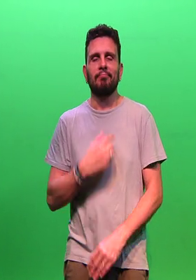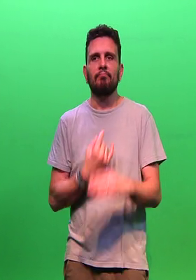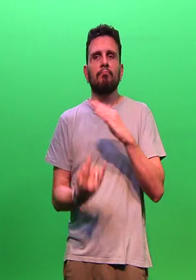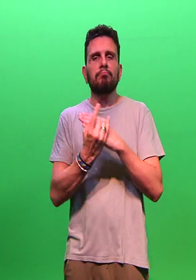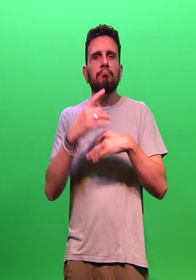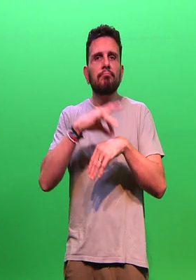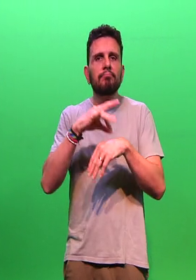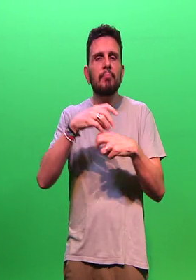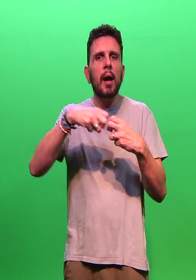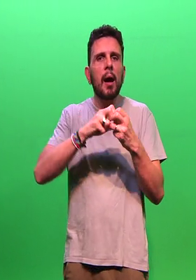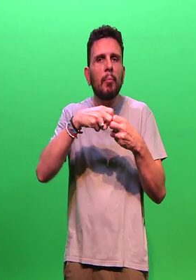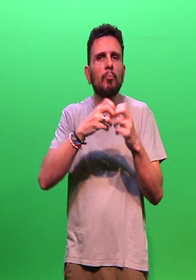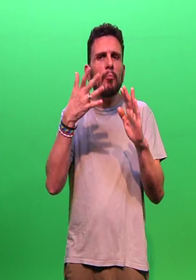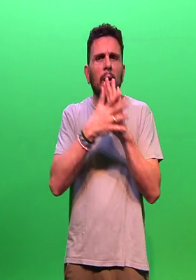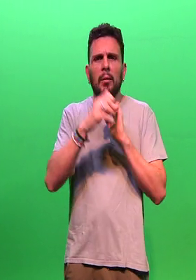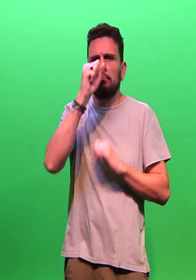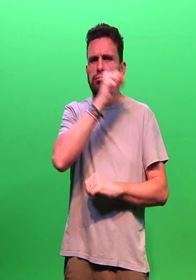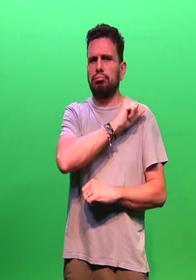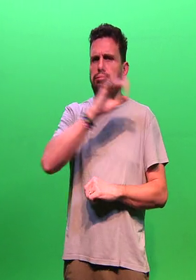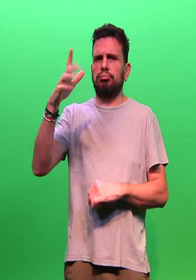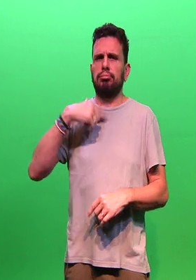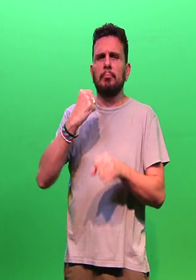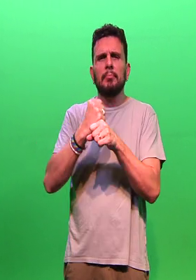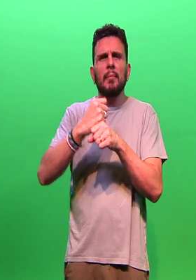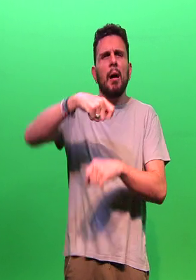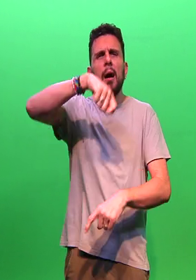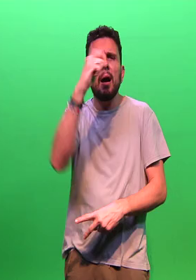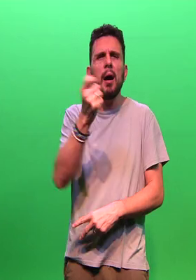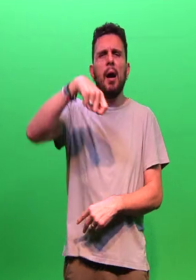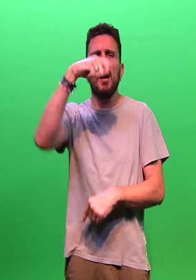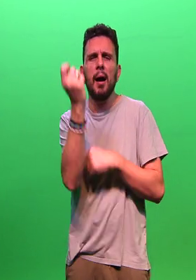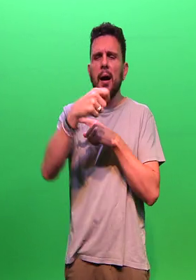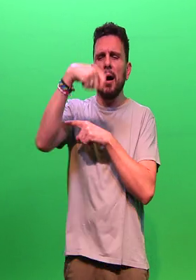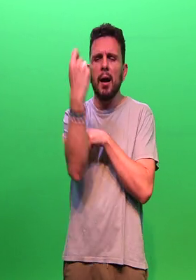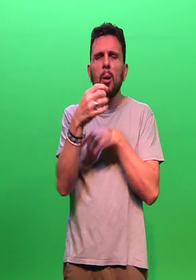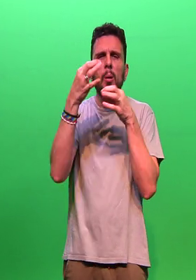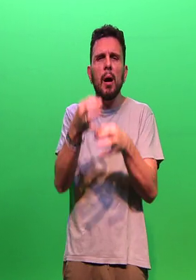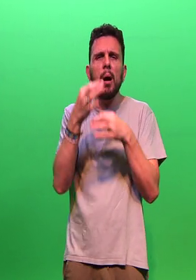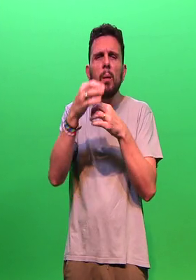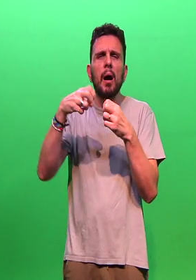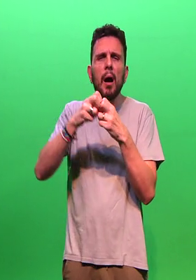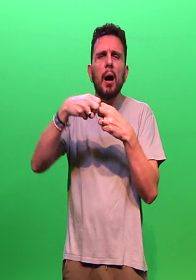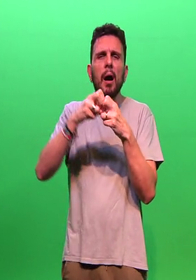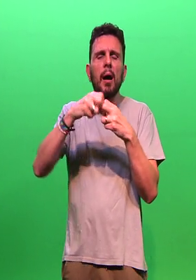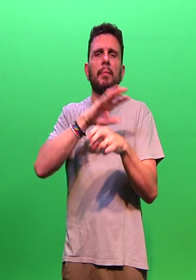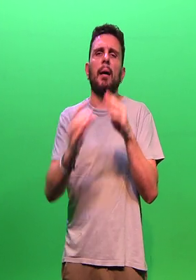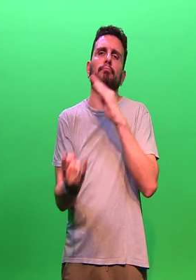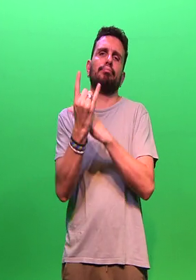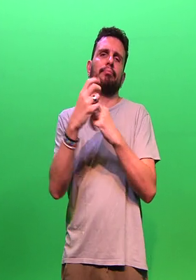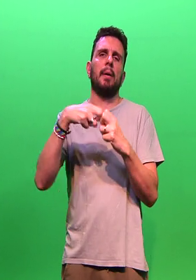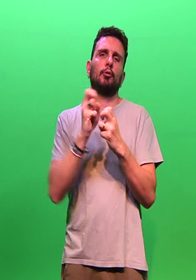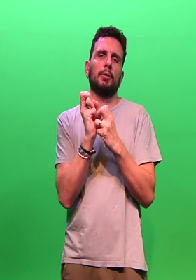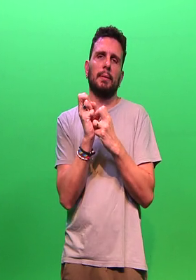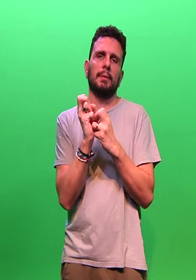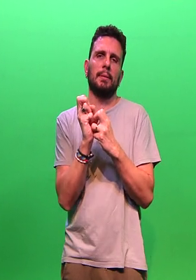La malaltia de l'artrosi va aparèixer perquè fa molts anys treballava netejant fent el mateix moviment amb la mà sempre, i al final va aparèixer la malaltia.